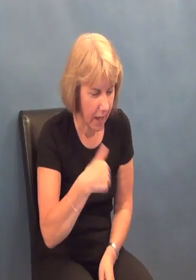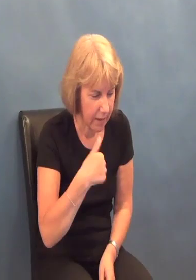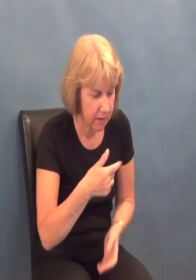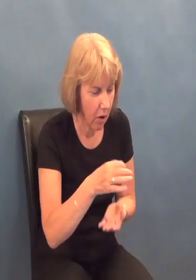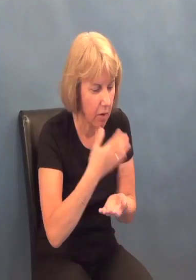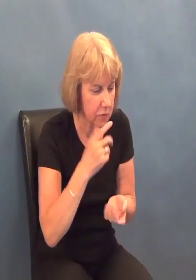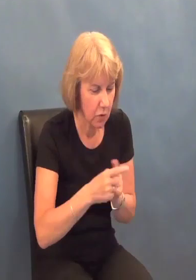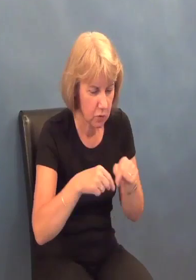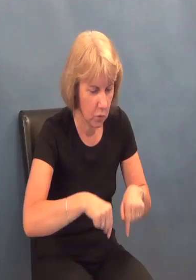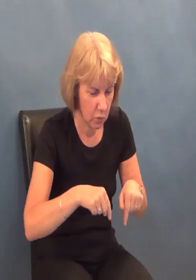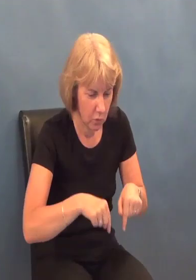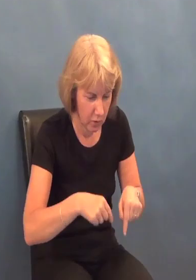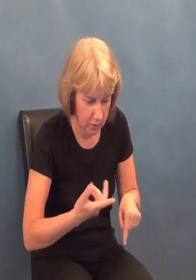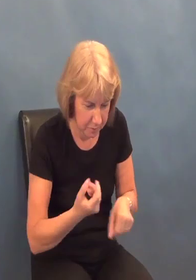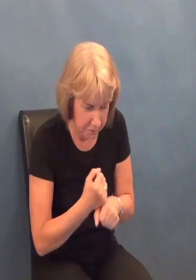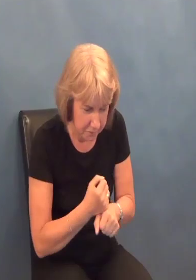Brakuje tego, o czym mówiono wcześniej, żeby spotkać się tutaj.